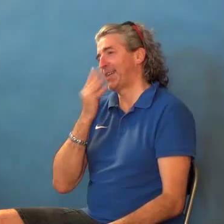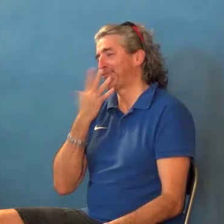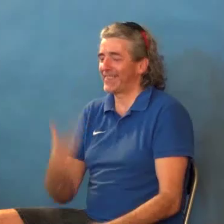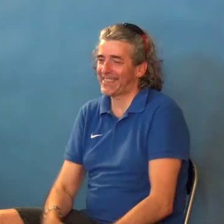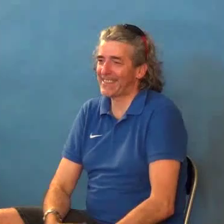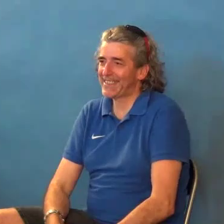A tata myślał, że to coś innego.